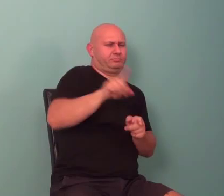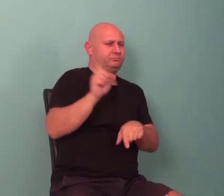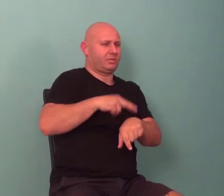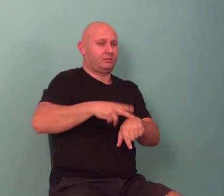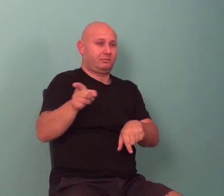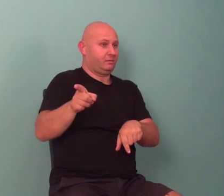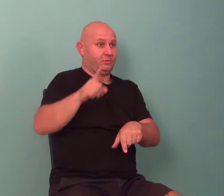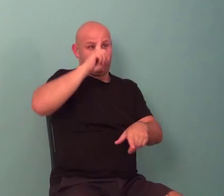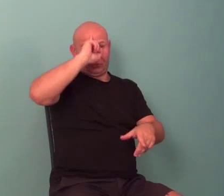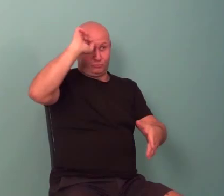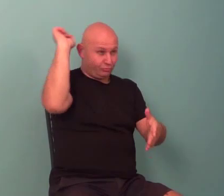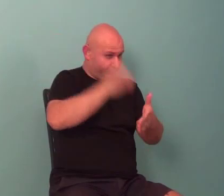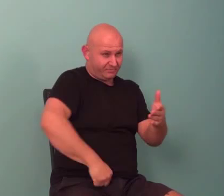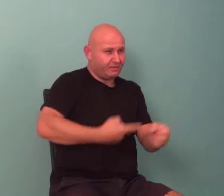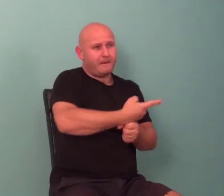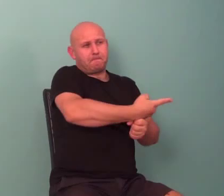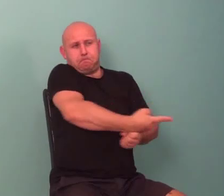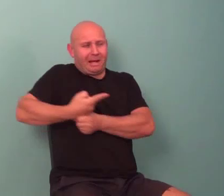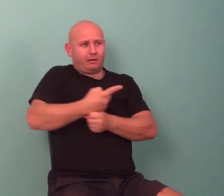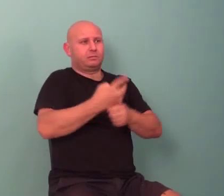Zegar myśli, taka jest uparta? To strzela w nią wskazówką.